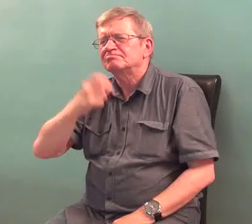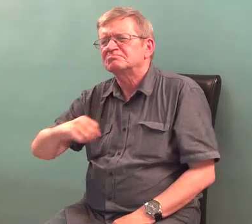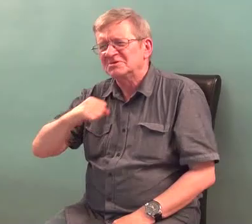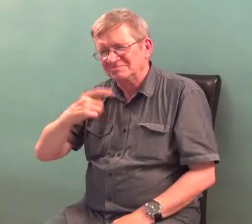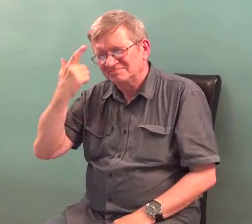Pamiętasz?